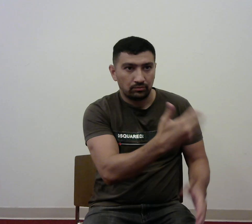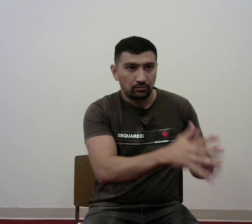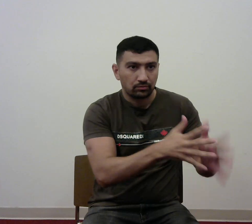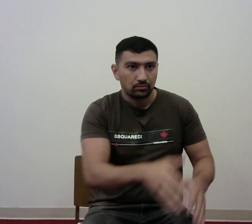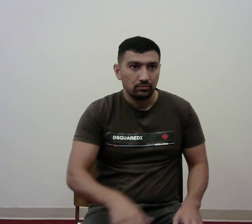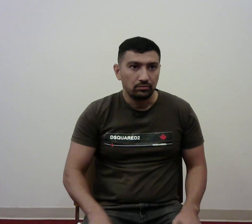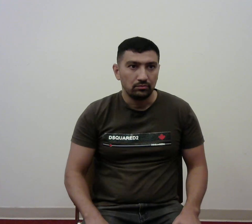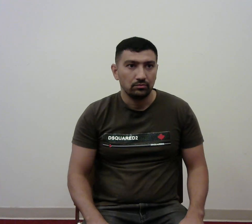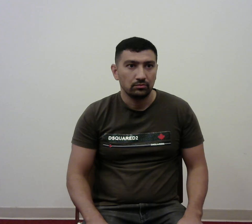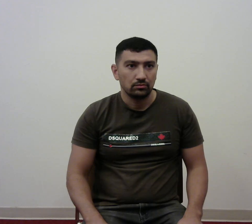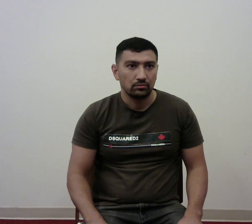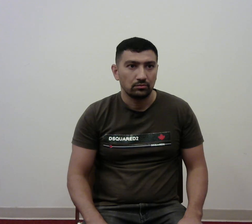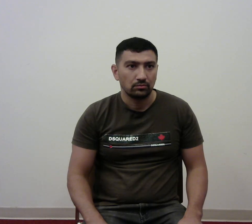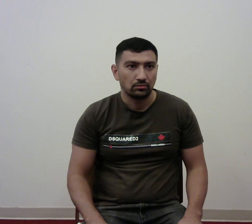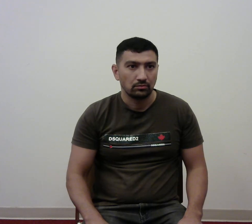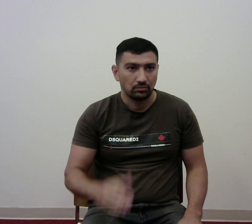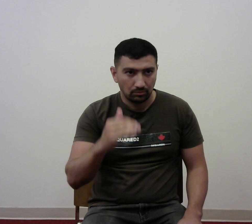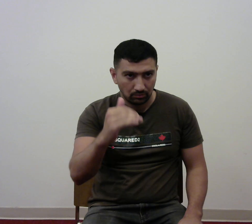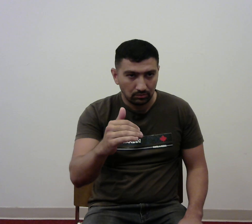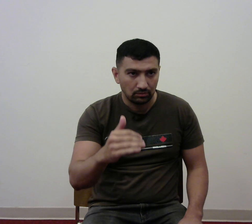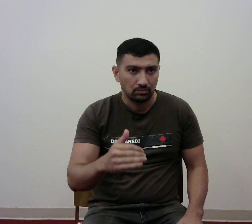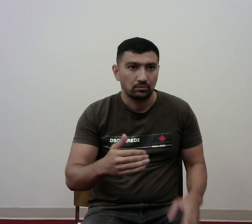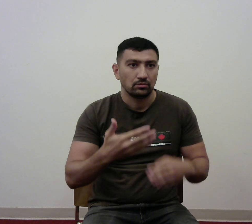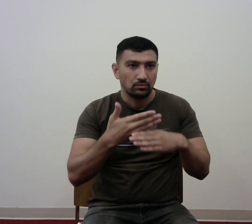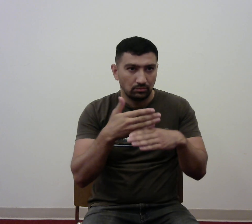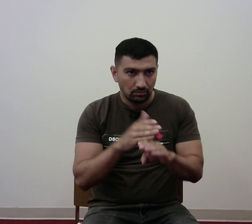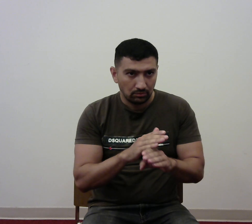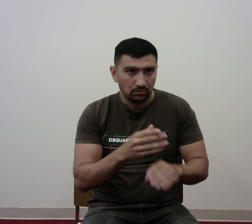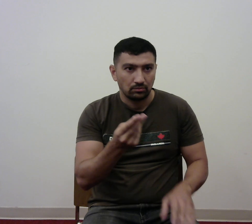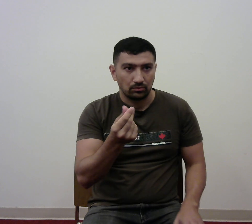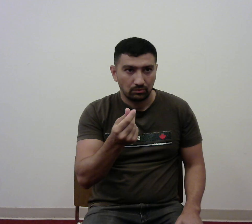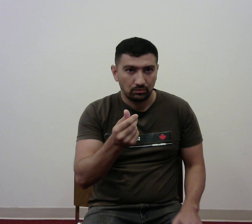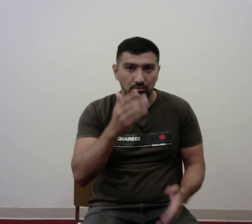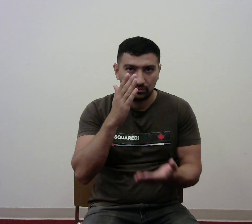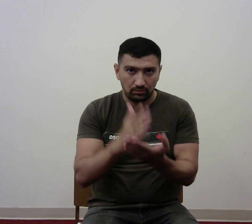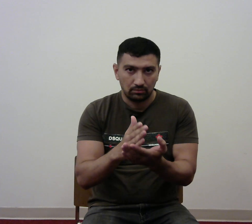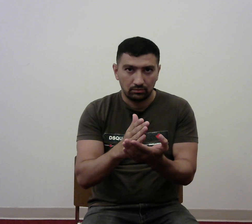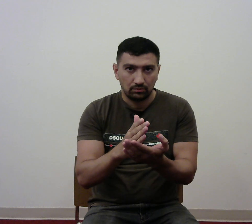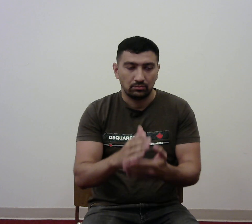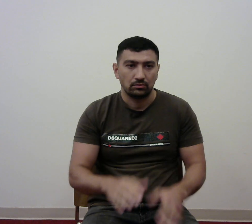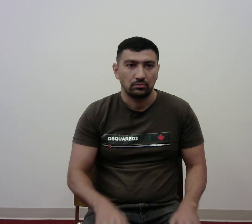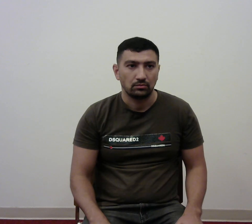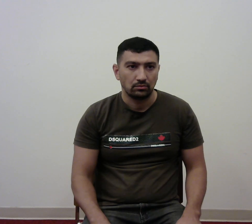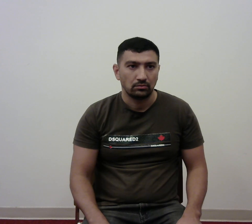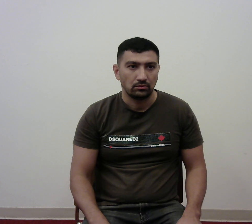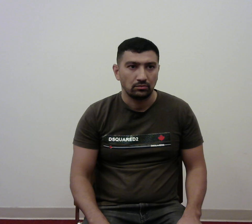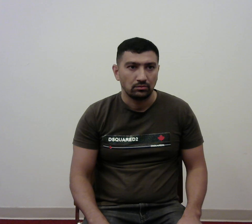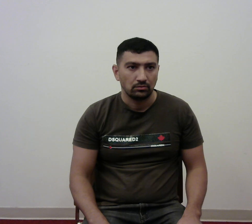Sizdə xırda pul varmı?